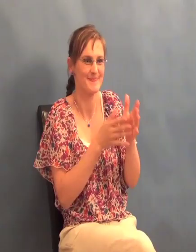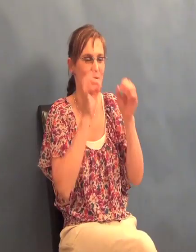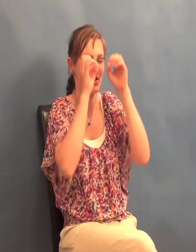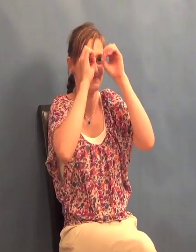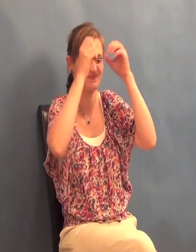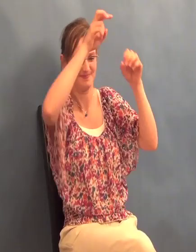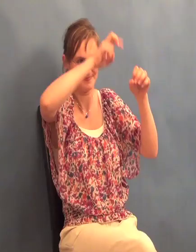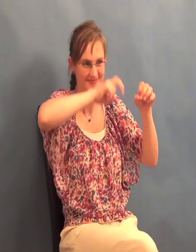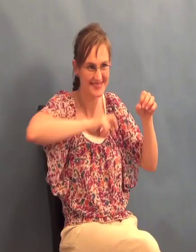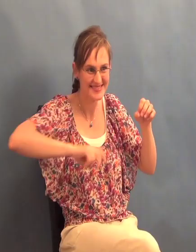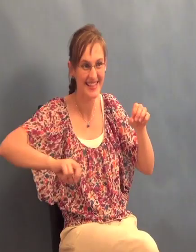Schodzi na dół.